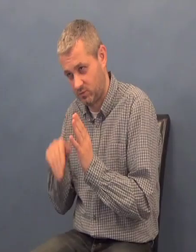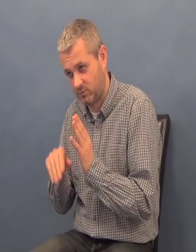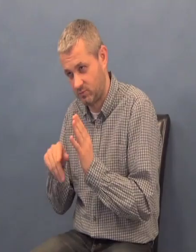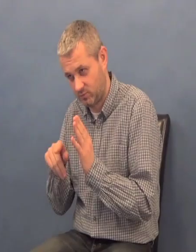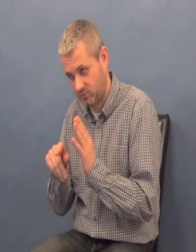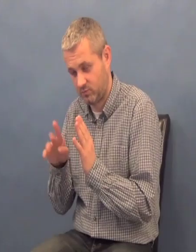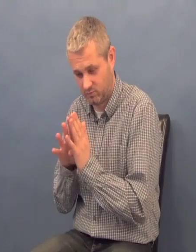Możesz?